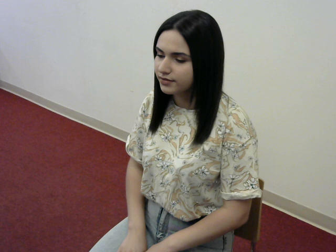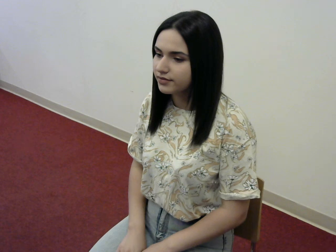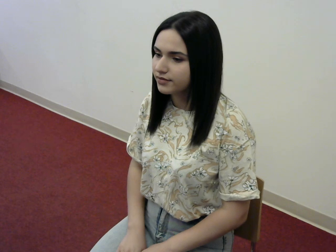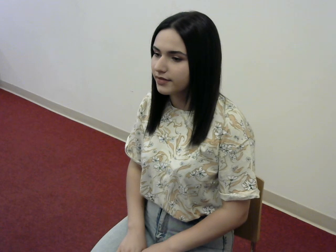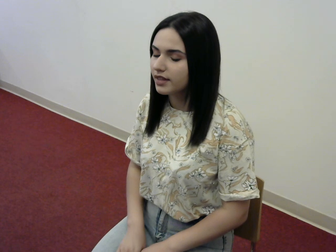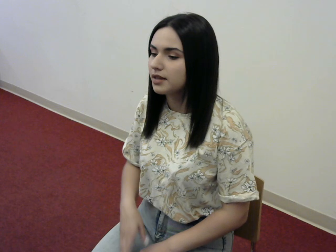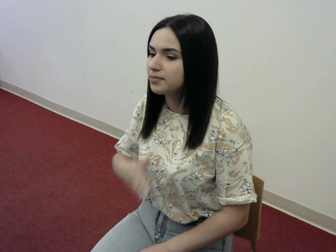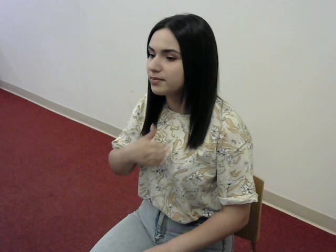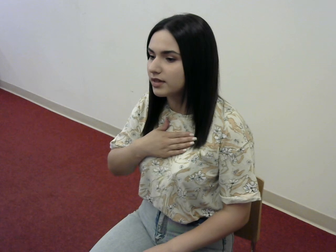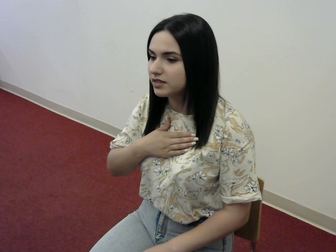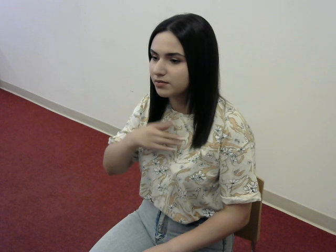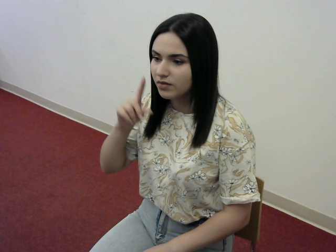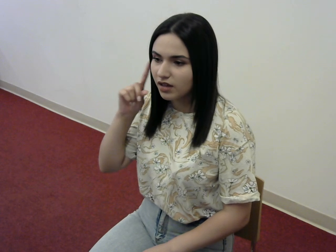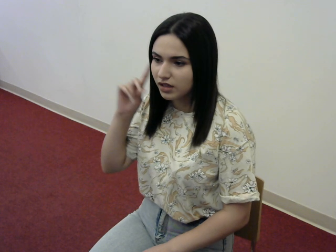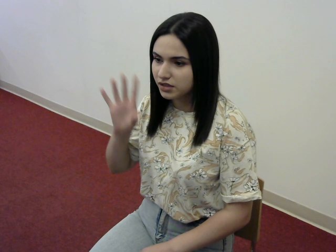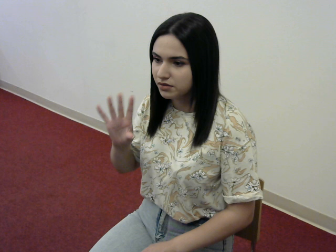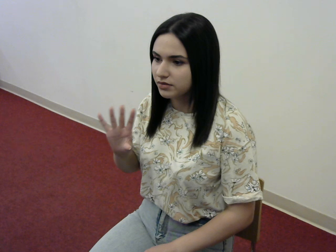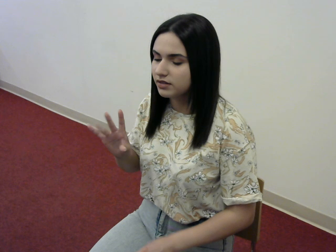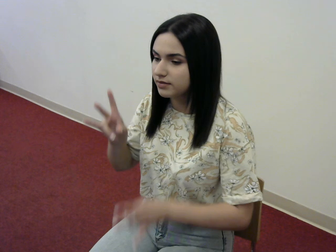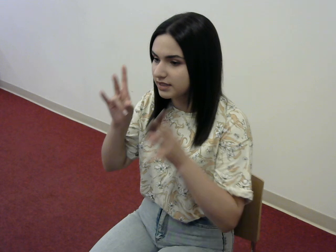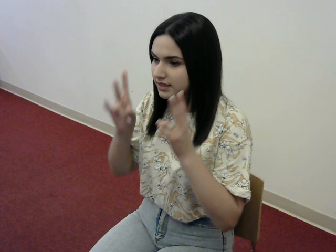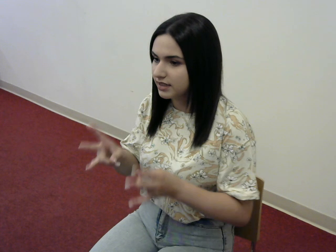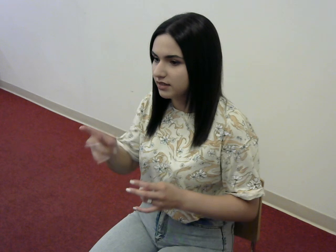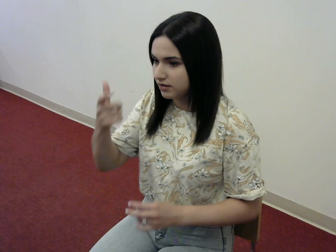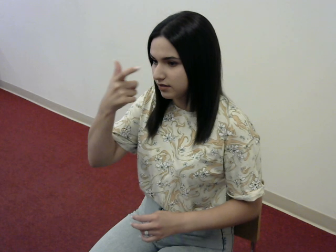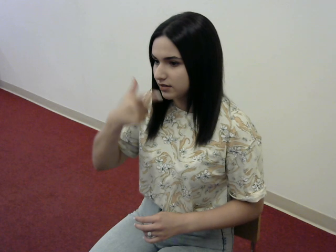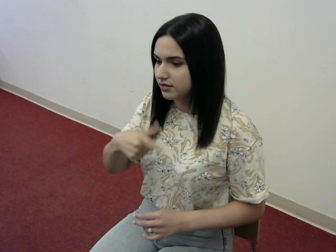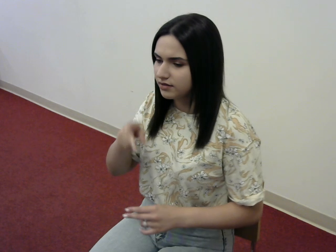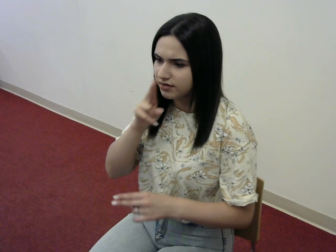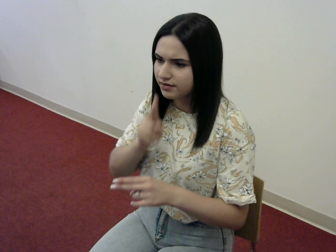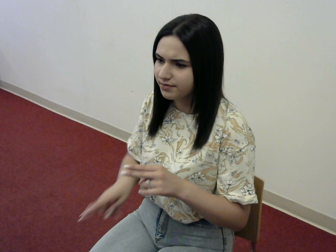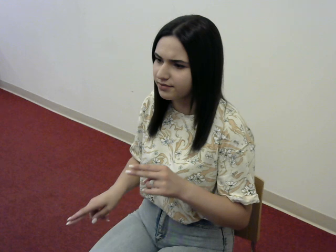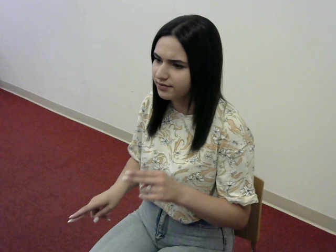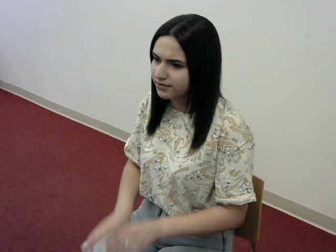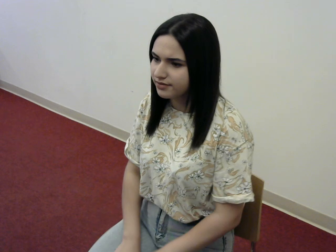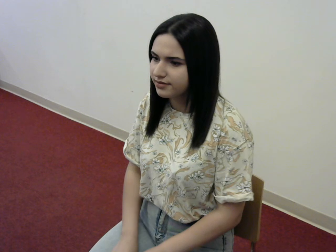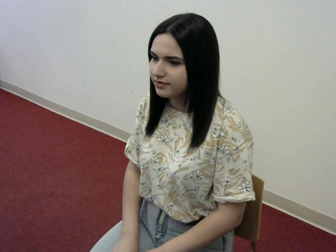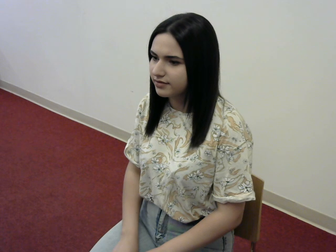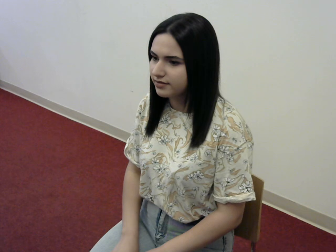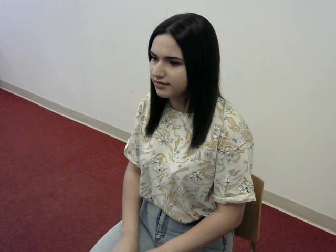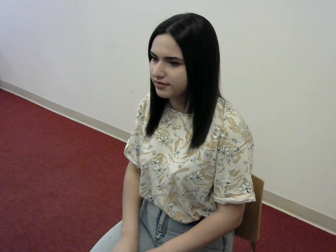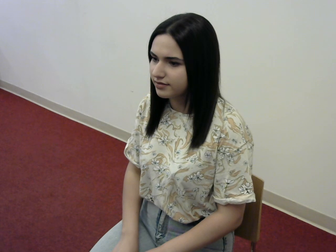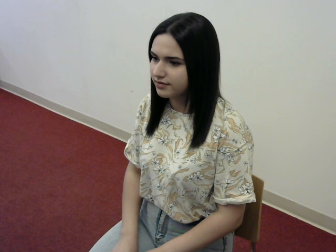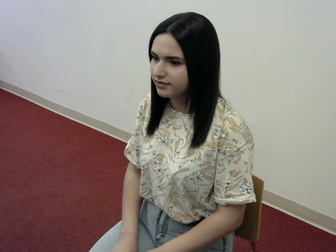Mən eşitməni qəza nəticəsində itirmişəm